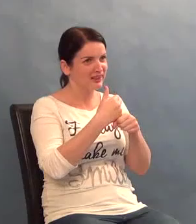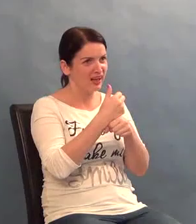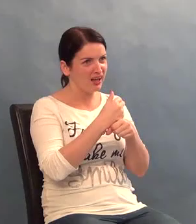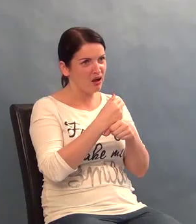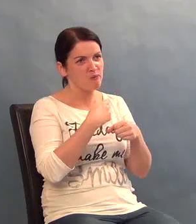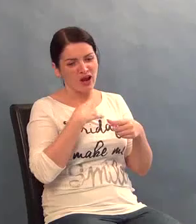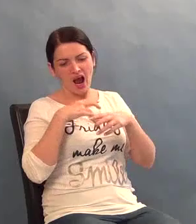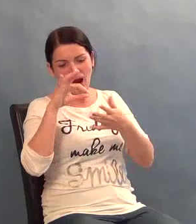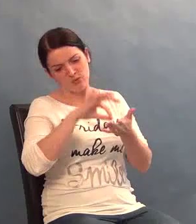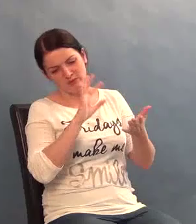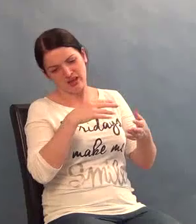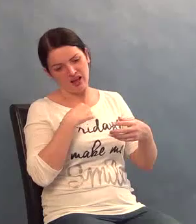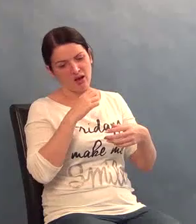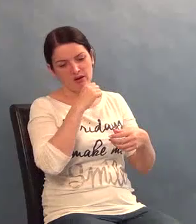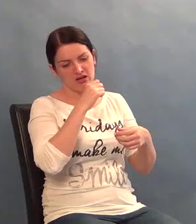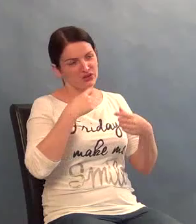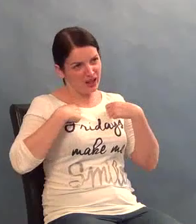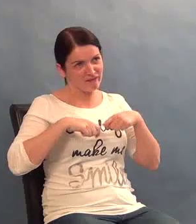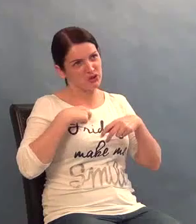Czy weekend też się liczy?